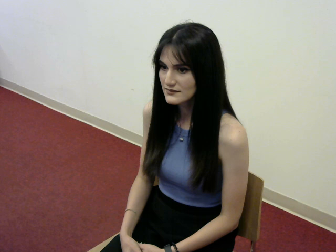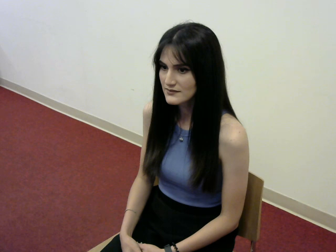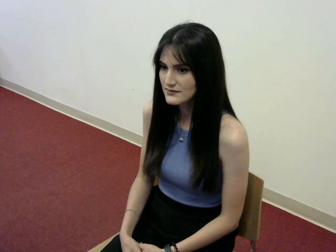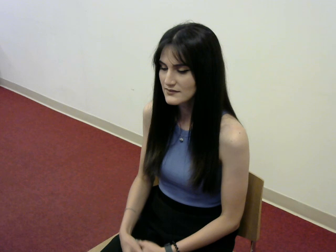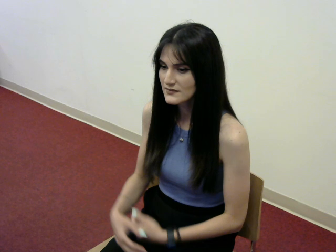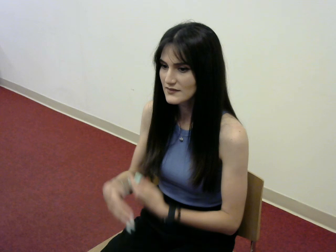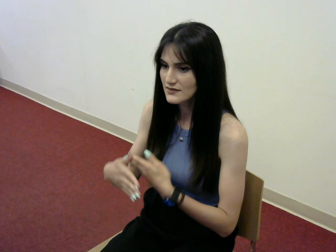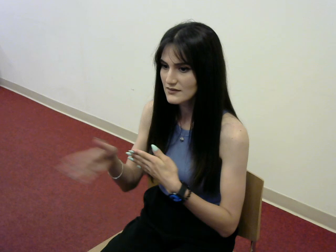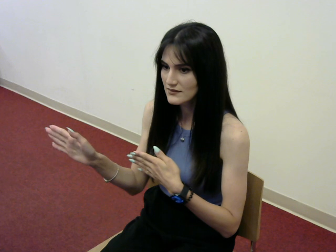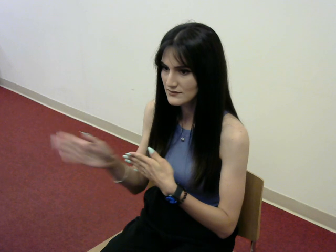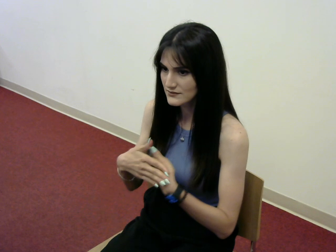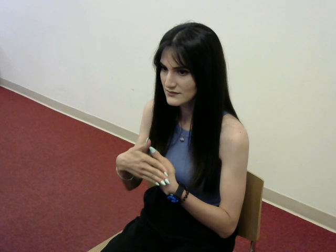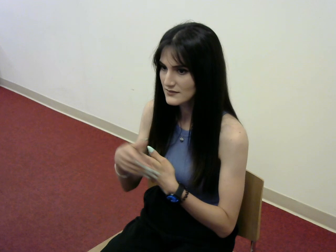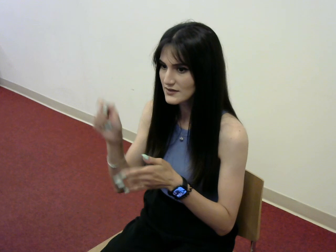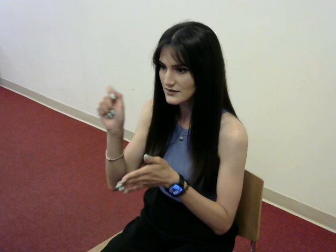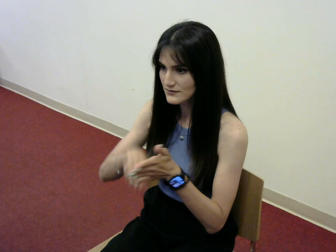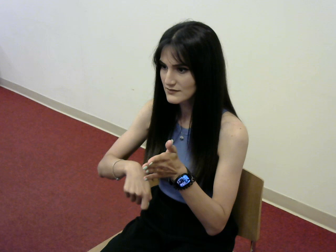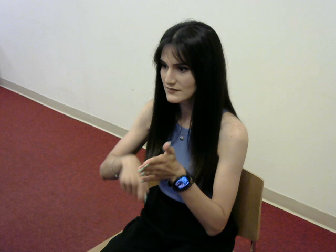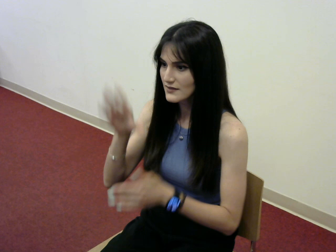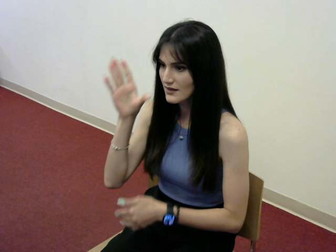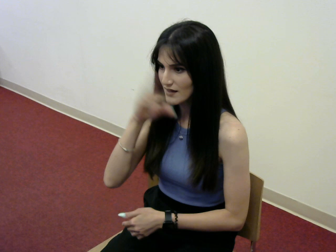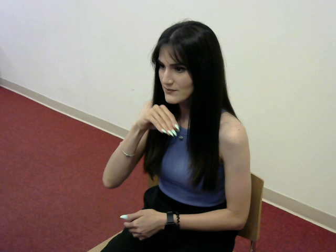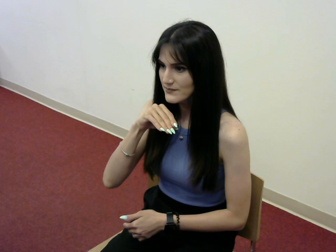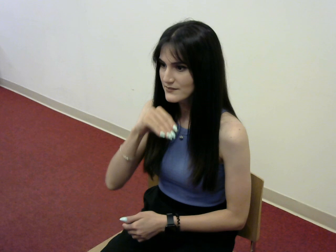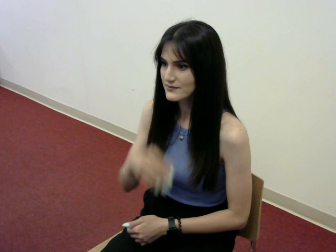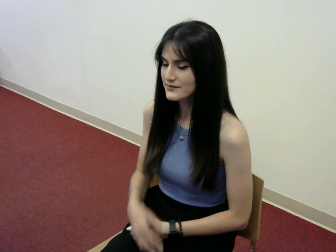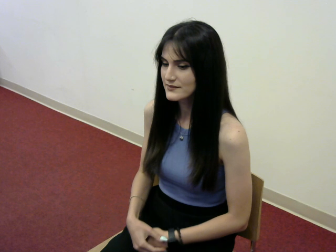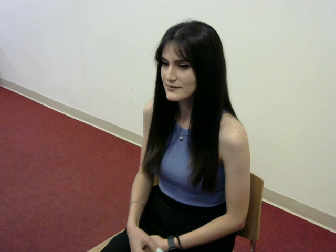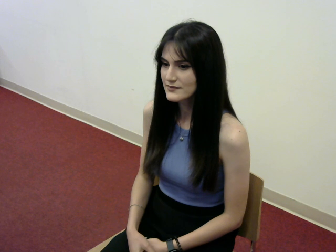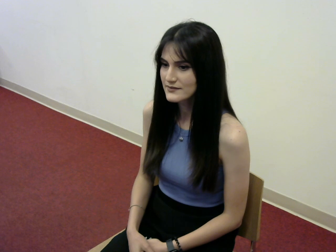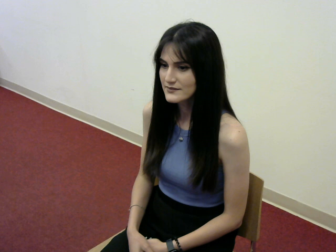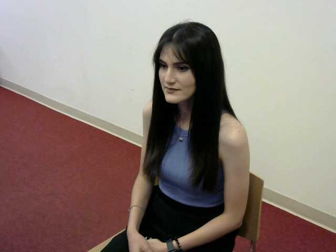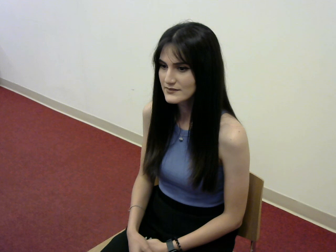Qapını bağlaya bilərsinizmi?